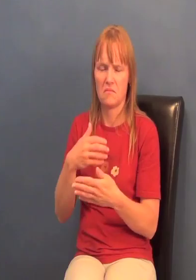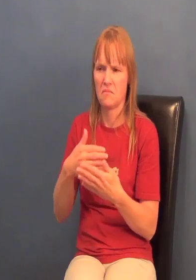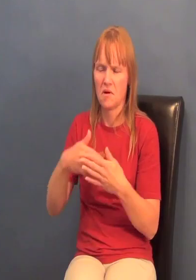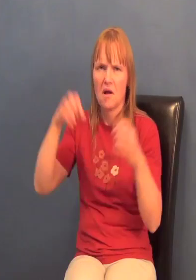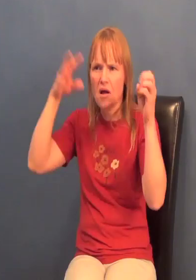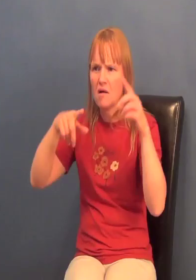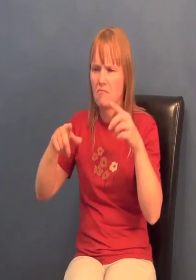Dlaczego jest alarm?